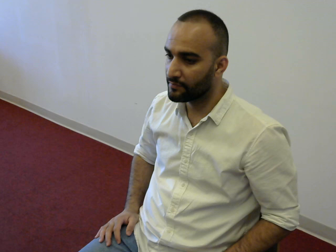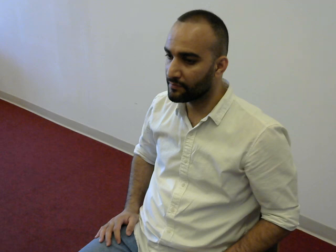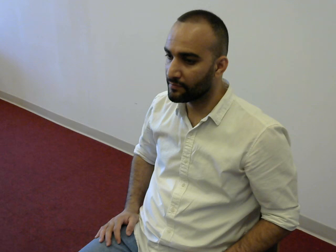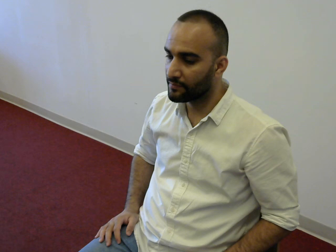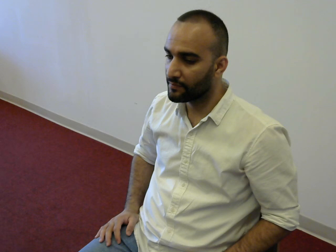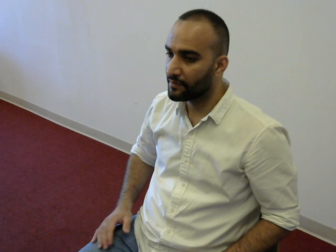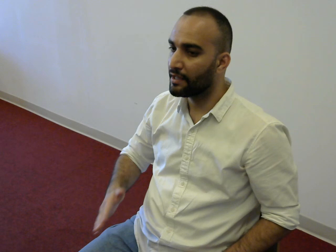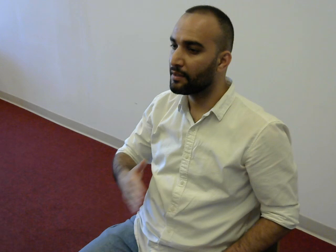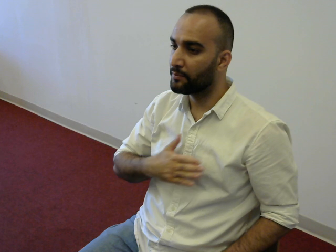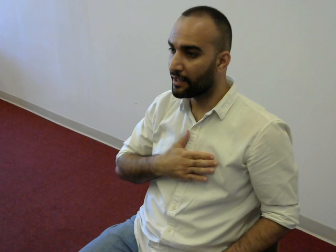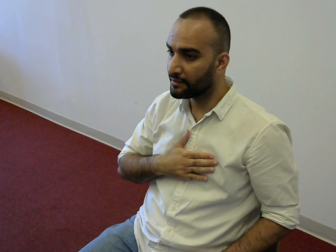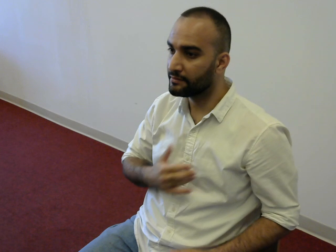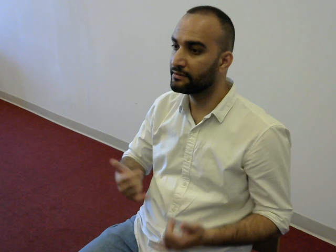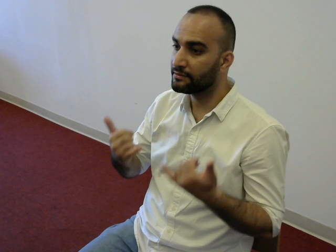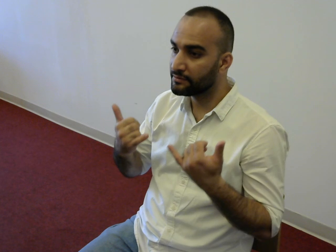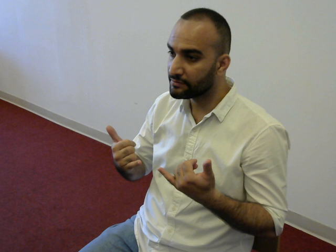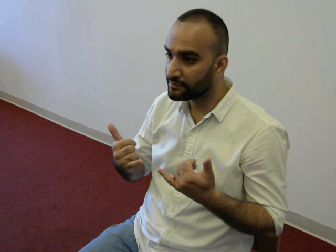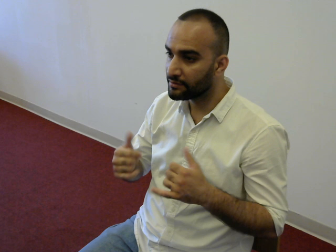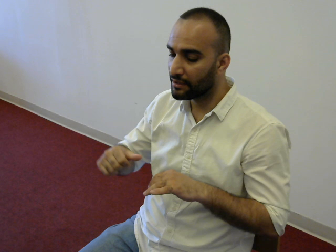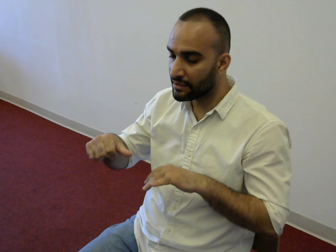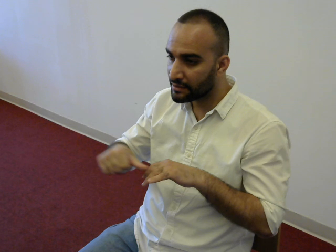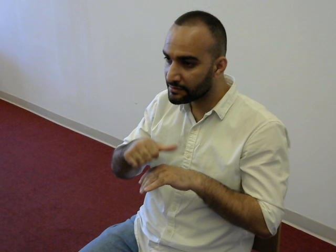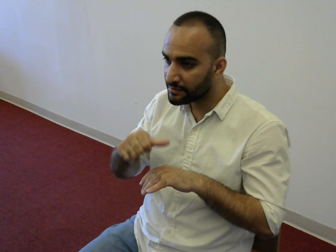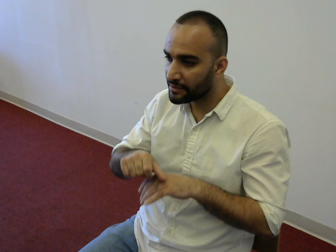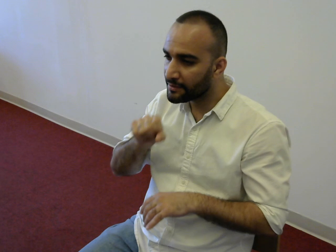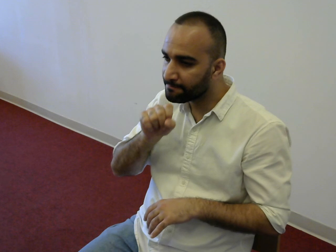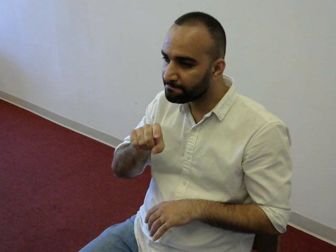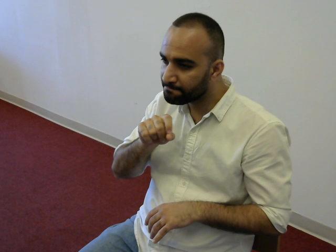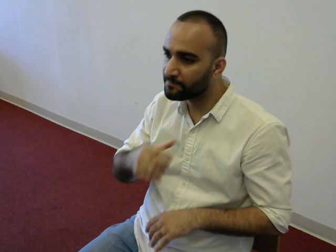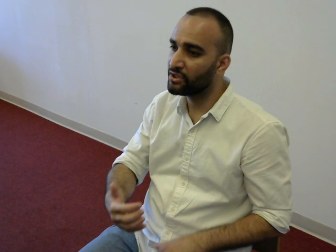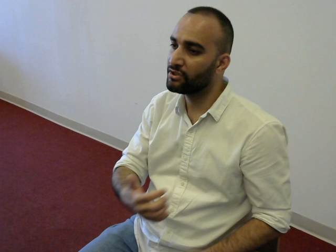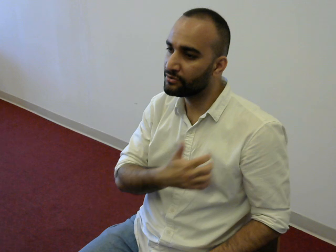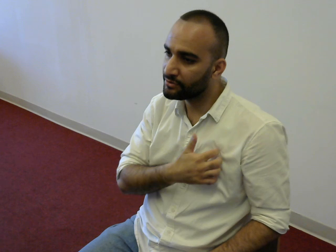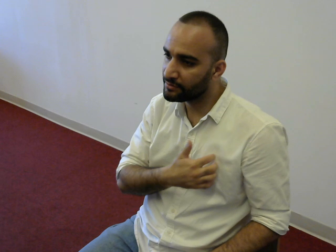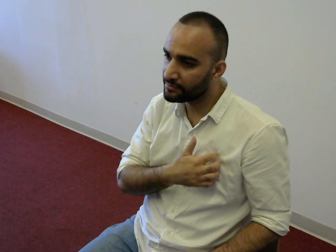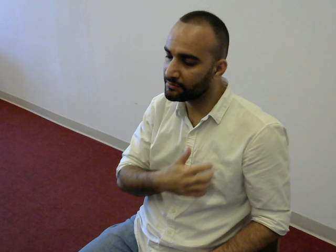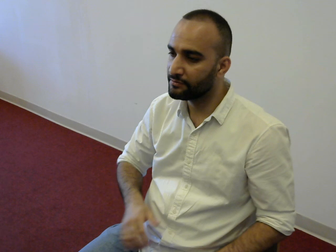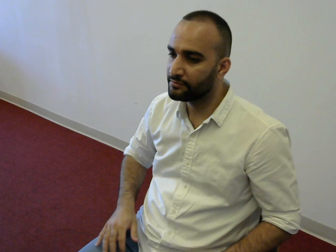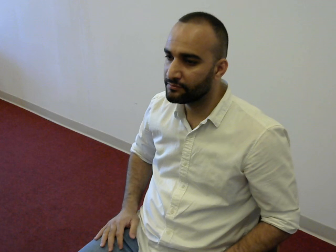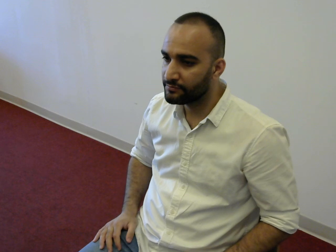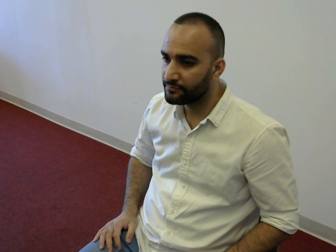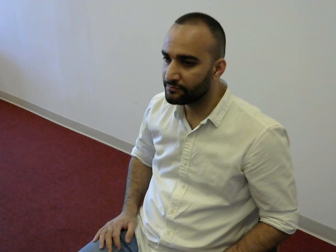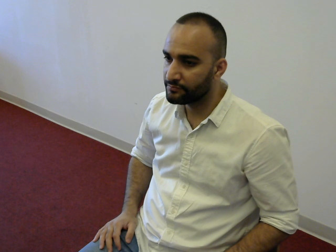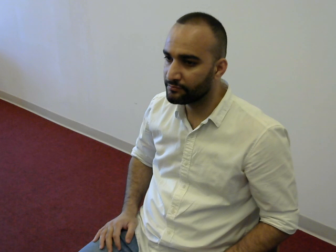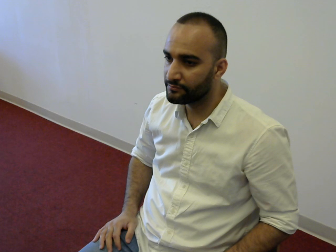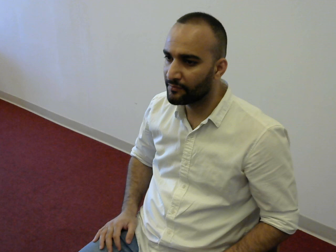Mən indi zərgər işləyirəm